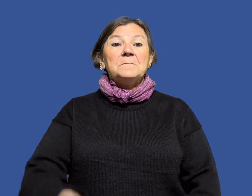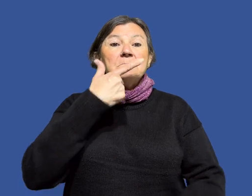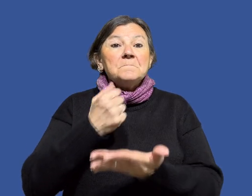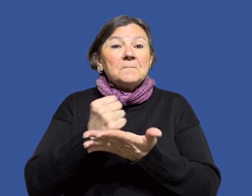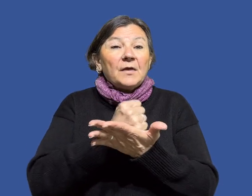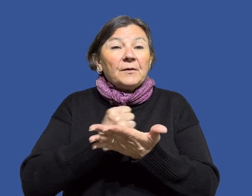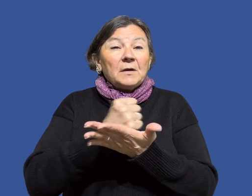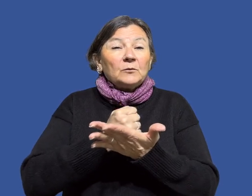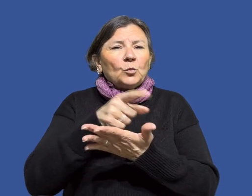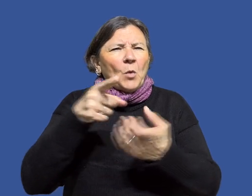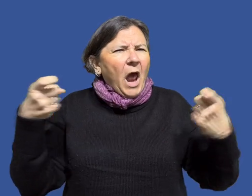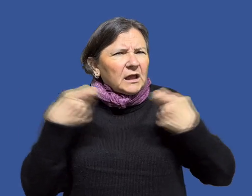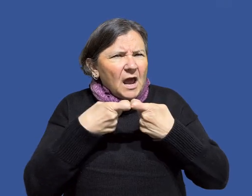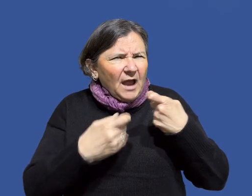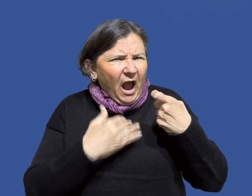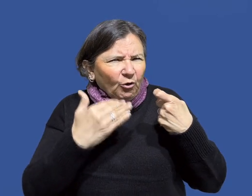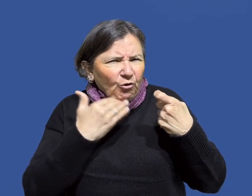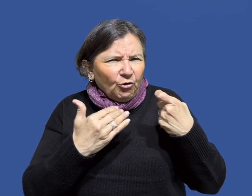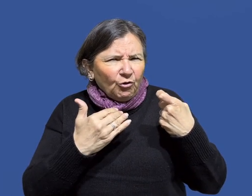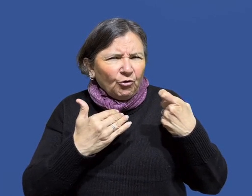Tens al·lèrgia a algun medicament?